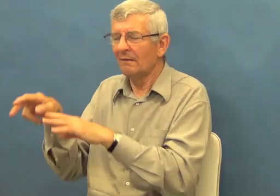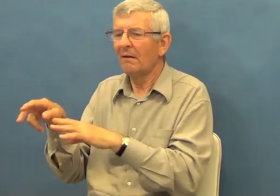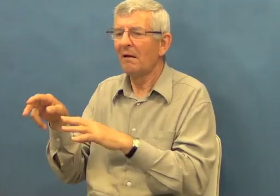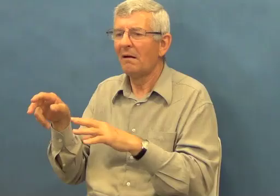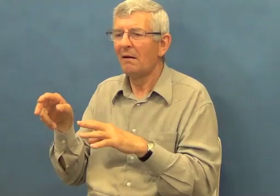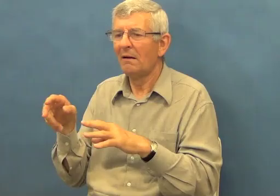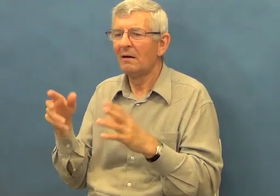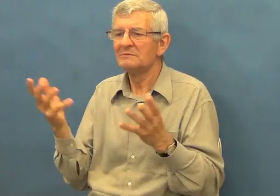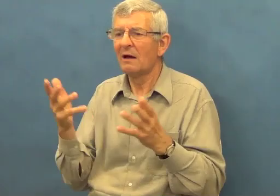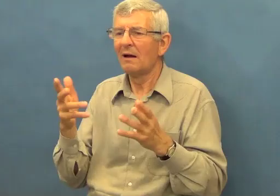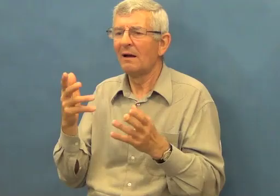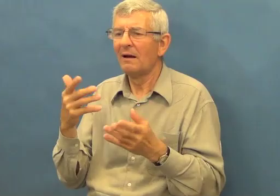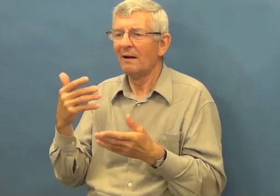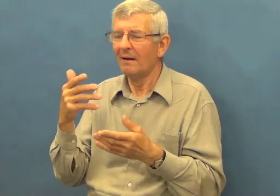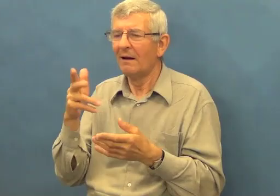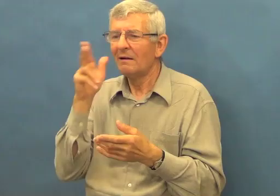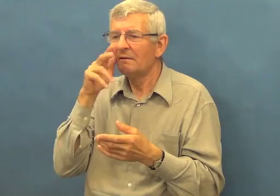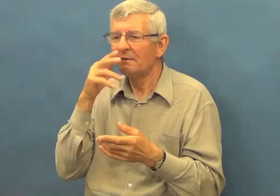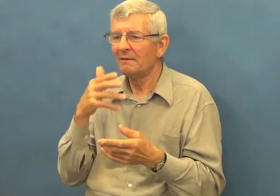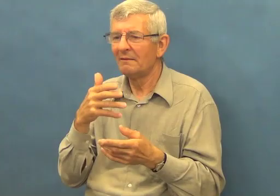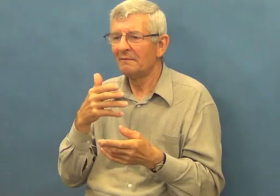Gdzie jest żaba?